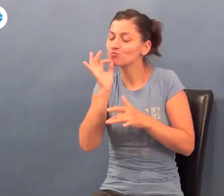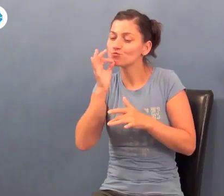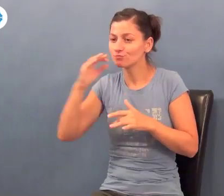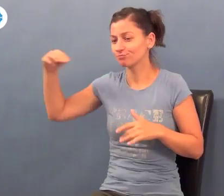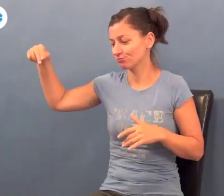Ktoś szedł z boku.